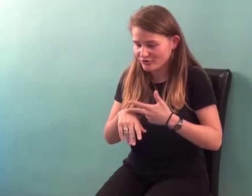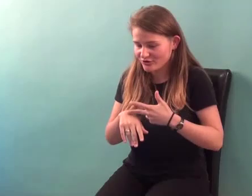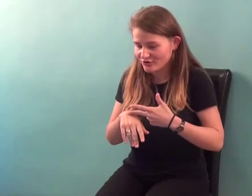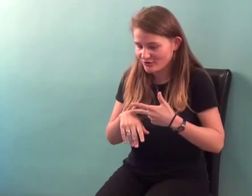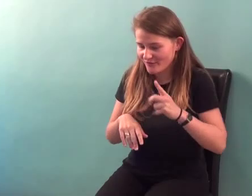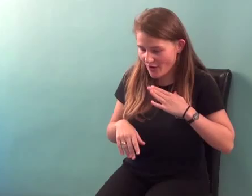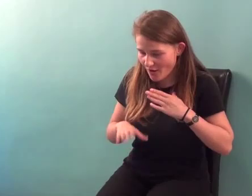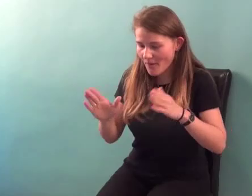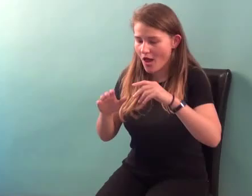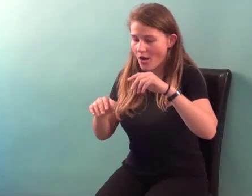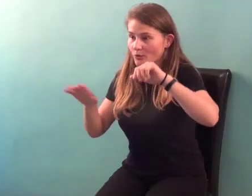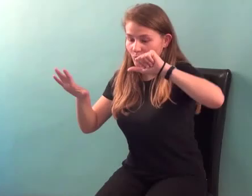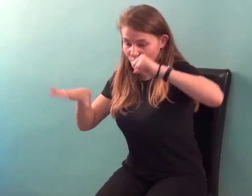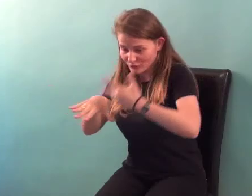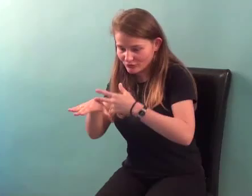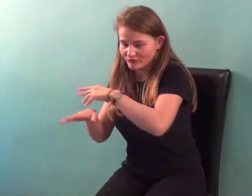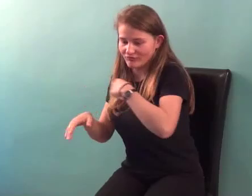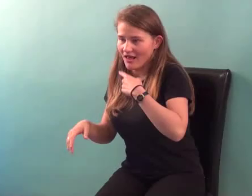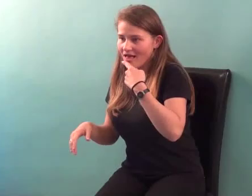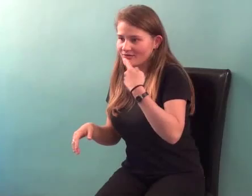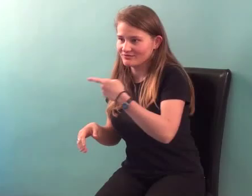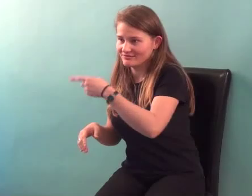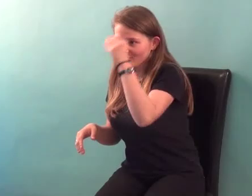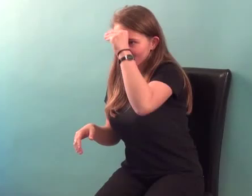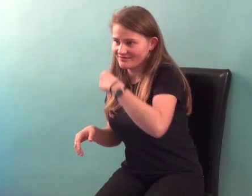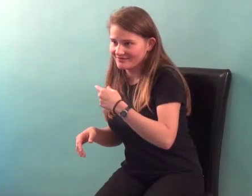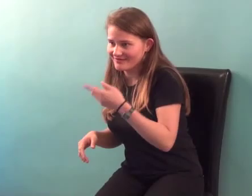Wtedy jestem wolna, a potem o szóstej trzydzieści mam naukę języka niemieckiego.